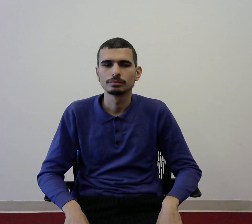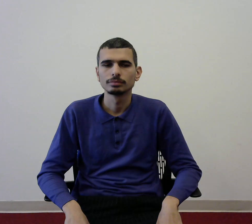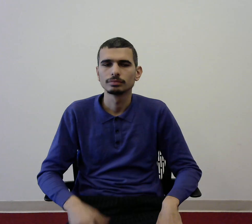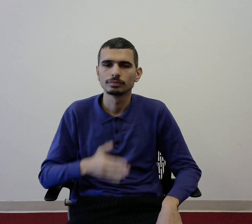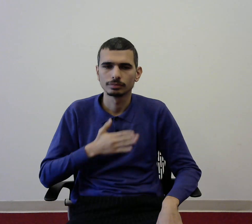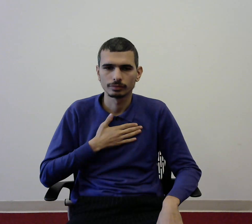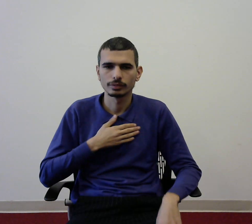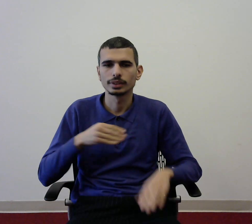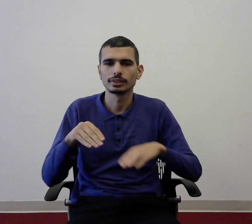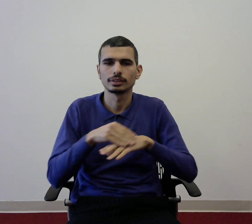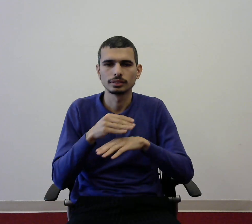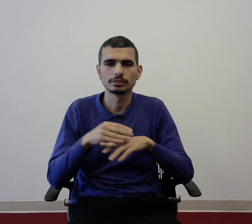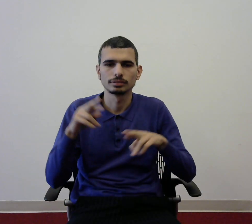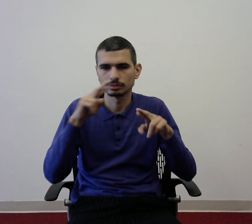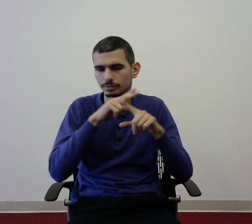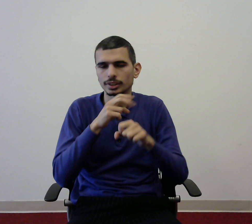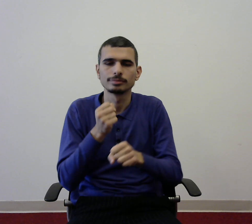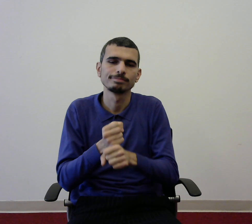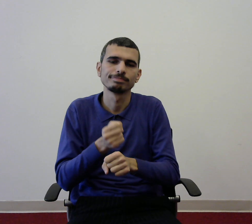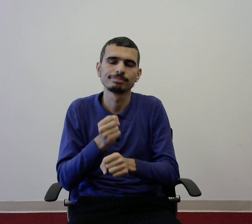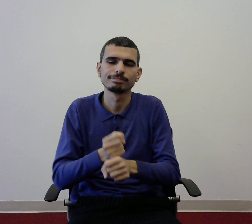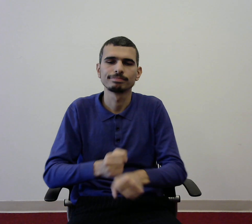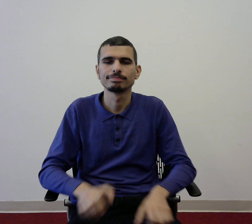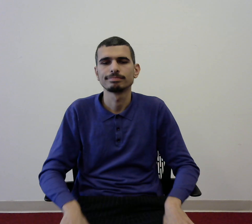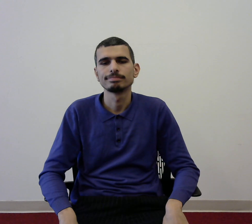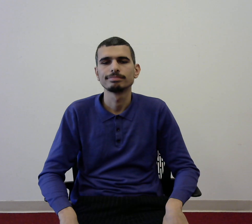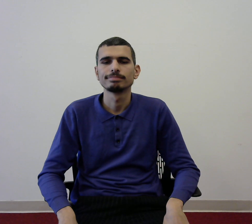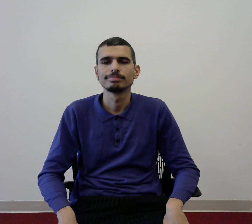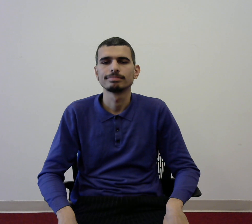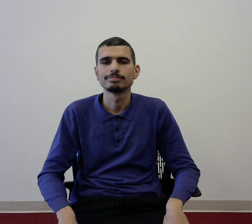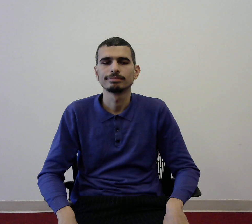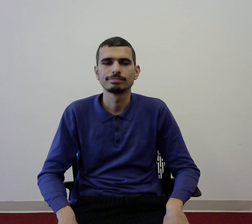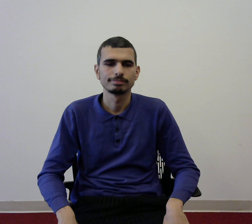Mənim həyat yoldaşım səhv edib